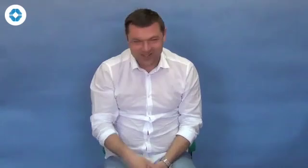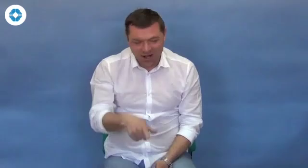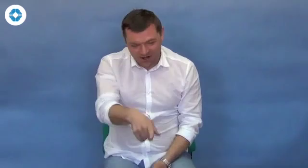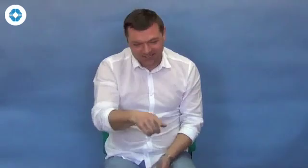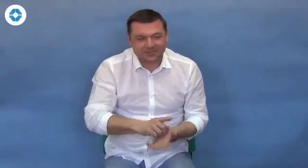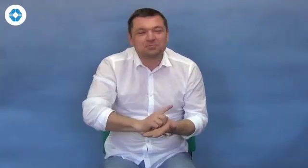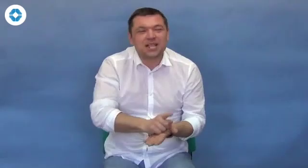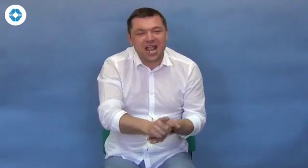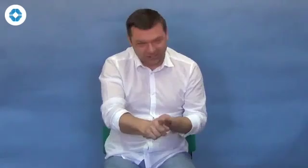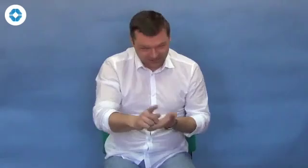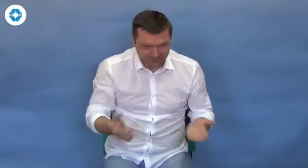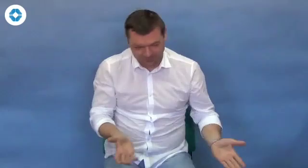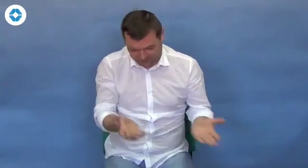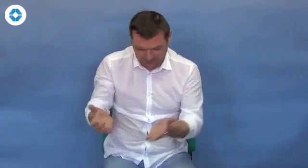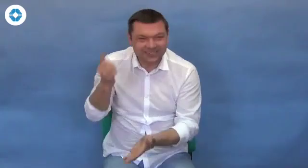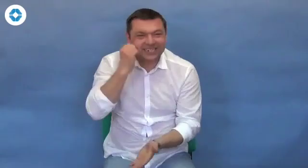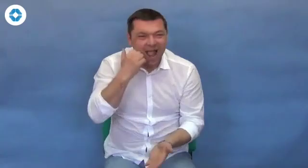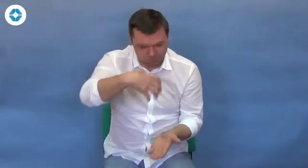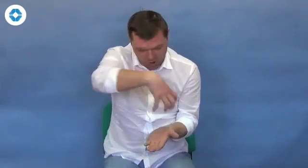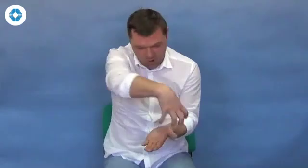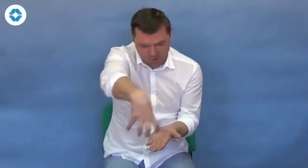Mysz przyniosła w misce jabłka.